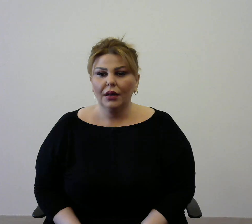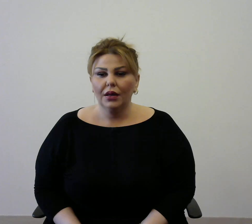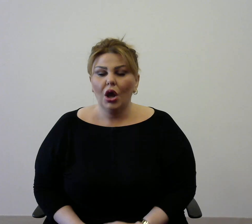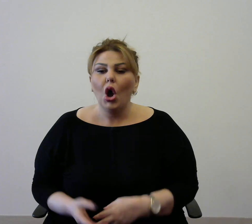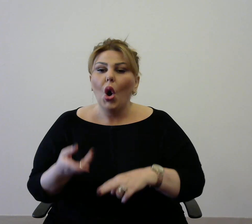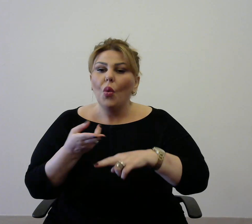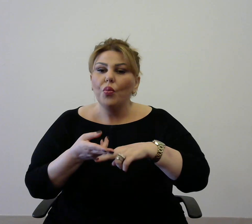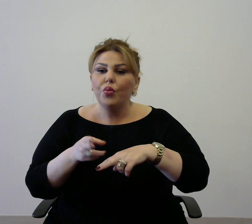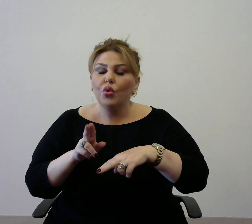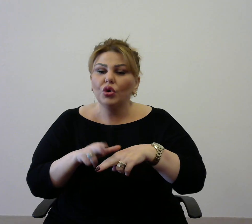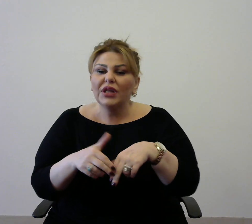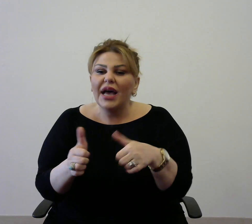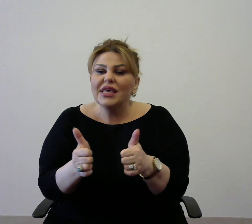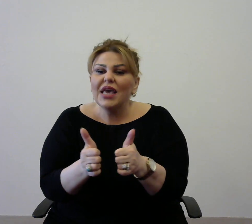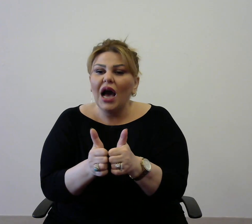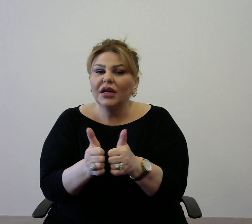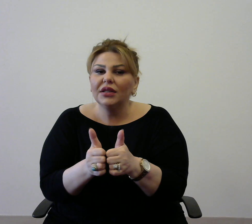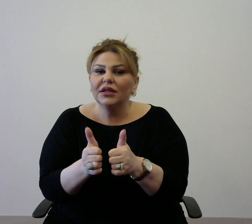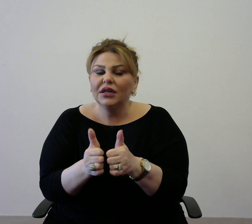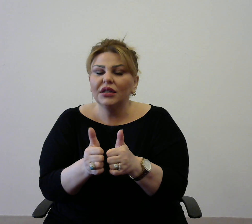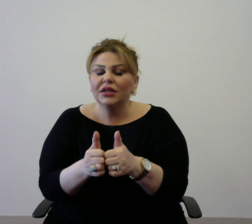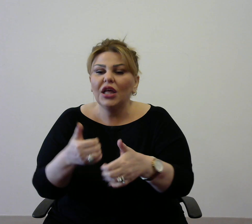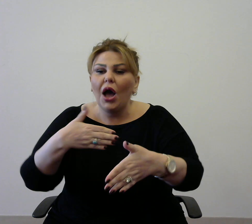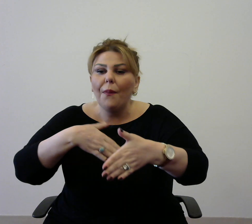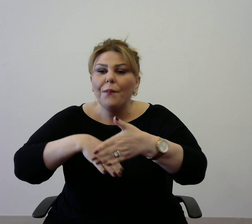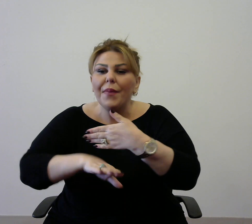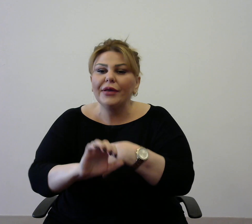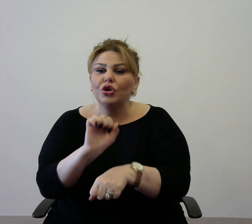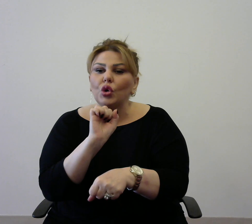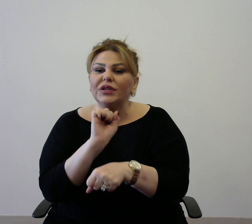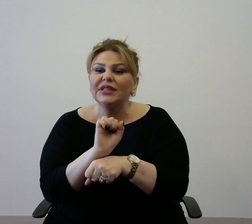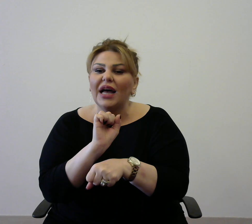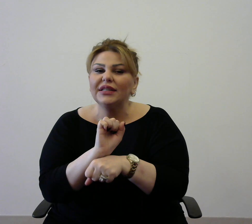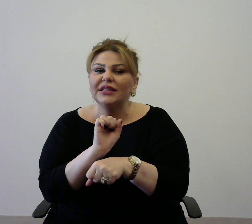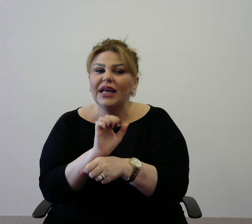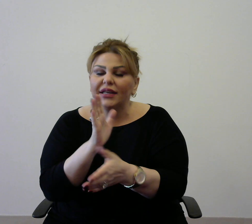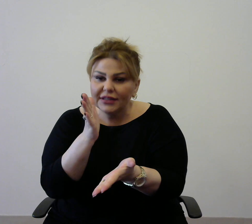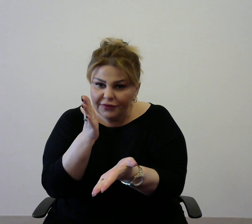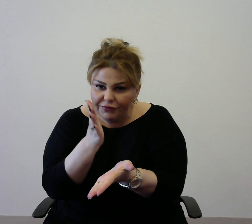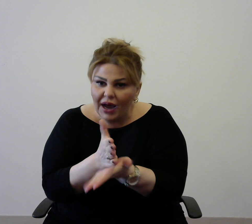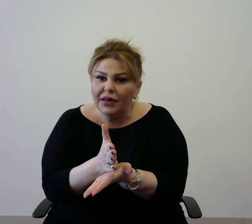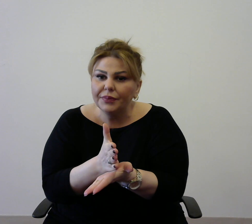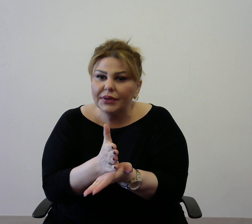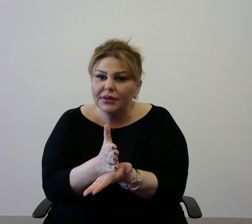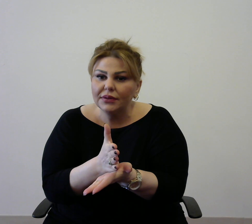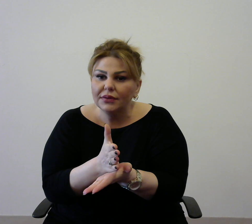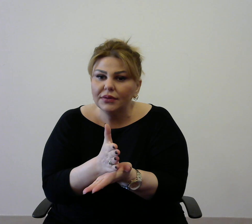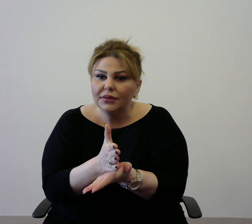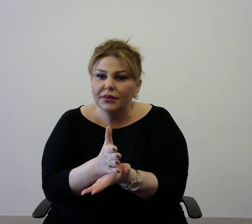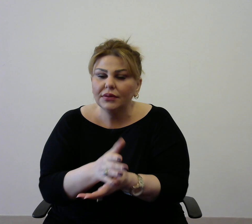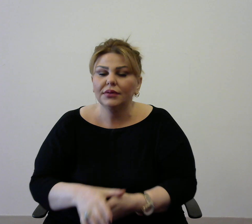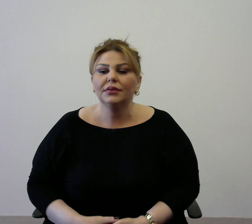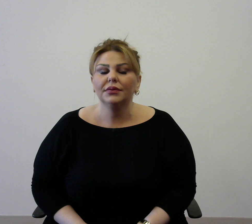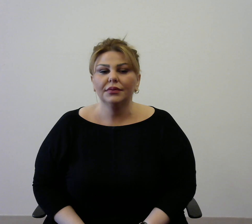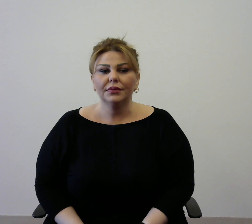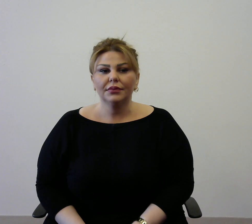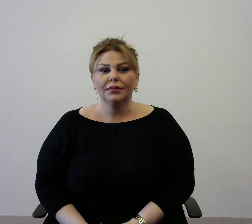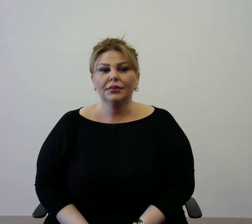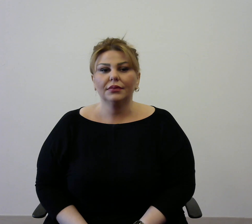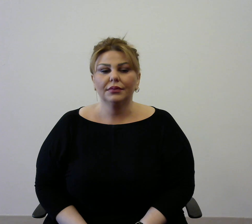Burda yaxınlıqda metro stansiyası varmı?